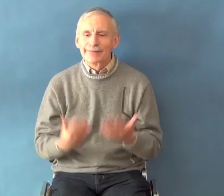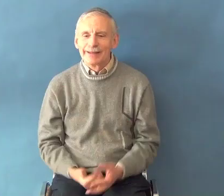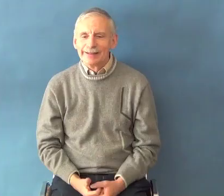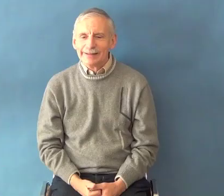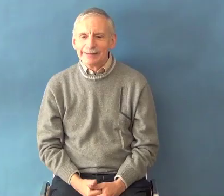Wyjaśnij.